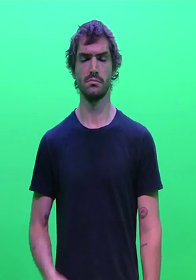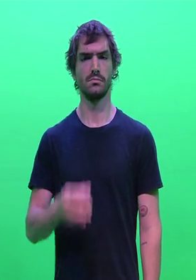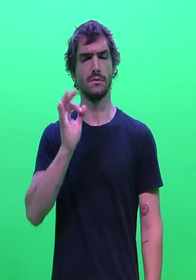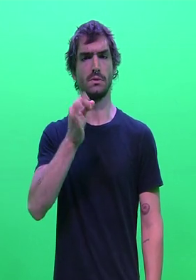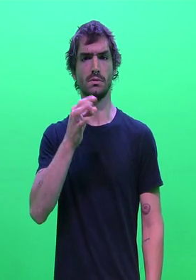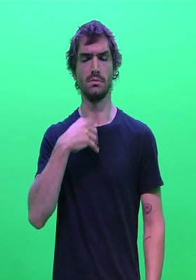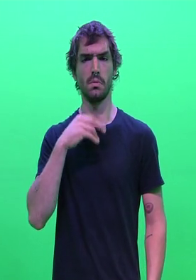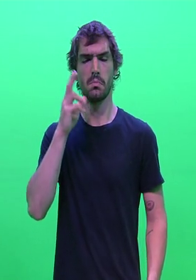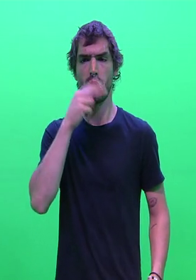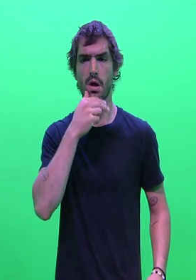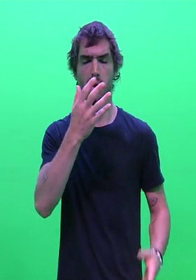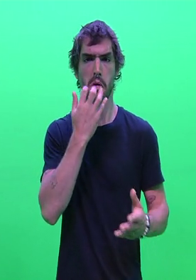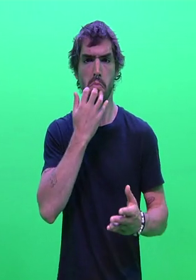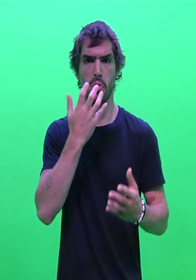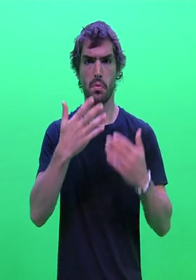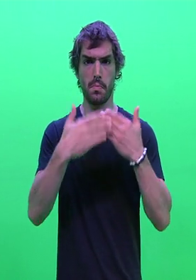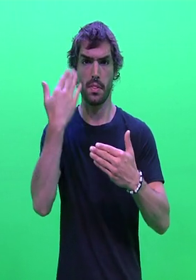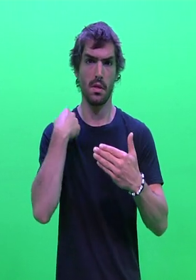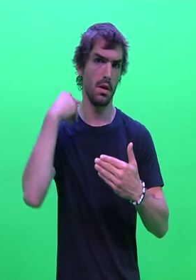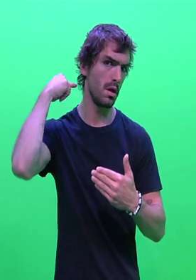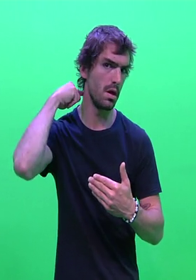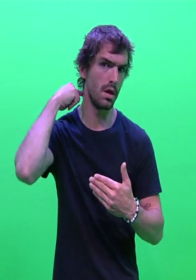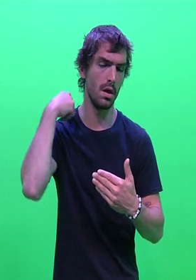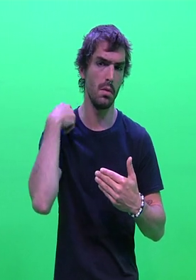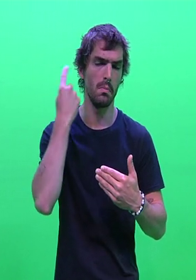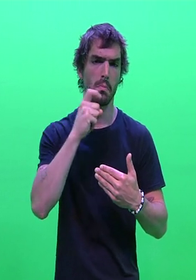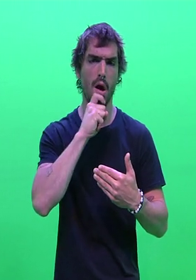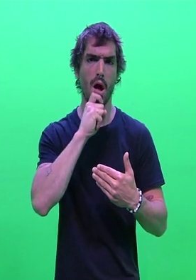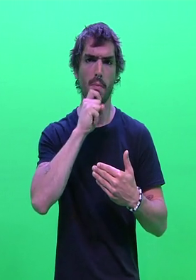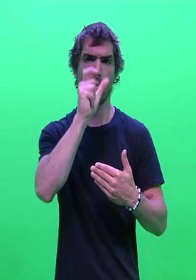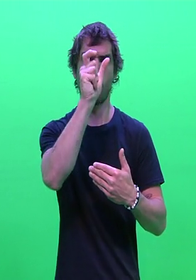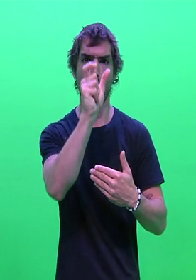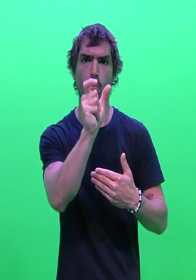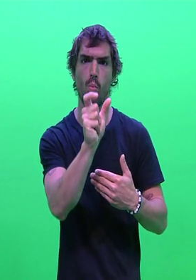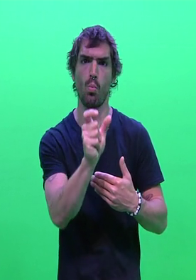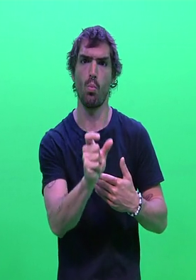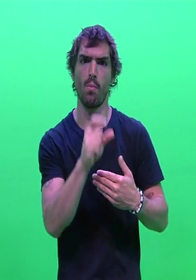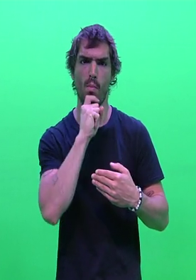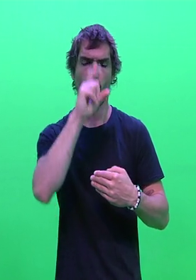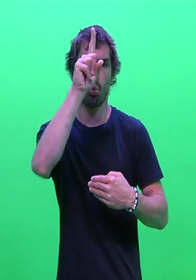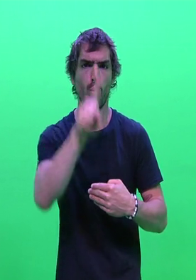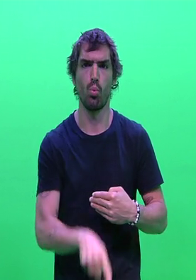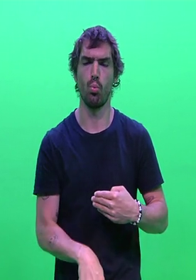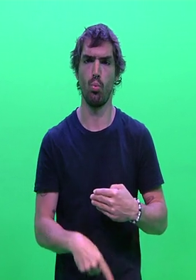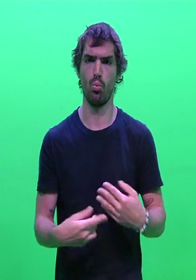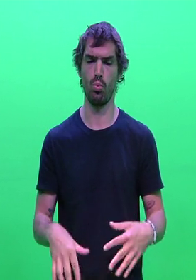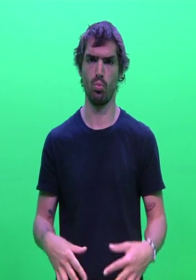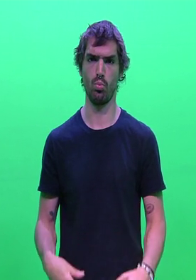Sí, em fa mal. El dolor comença al clatell i baixa per tota la columna, em fa força mal.